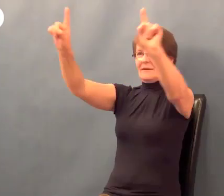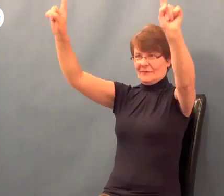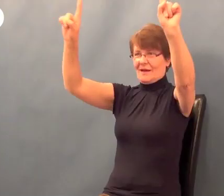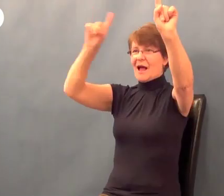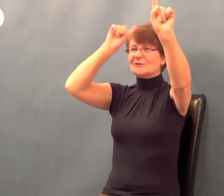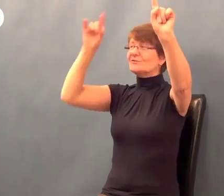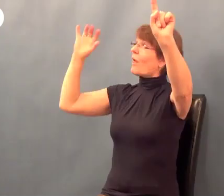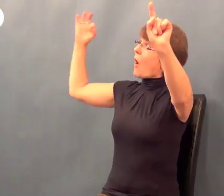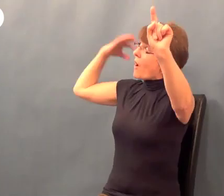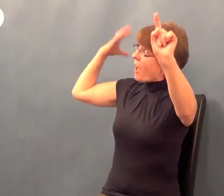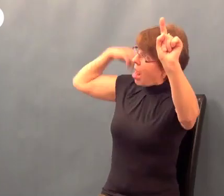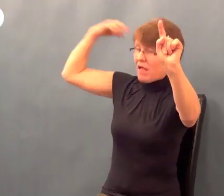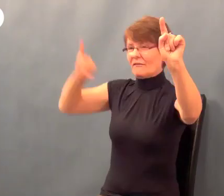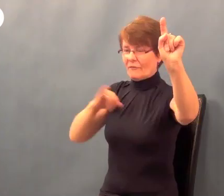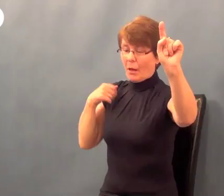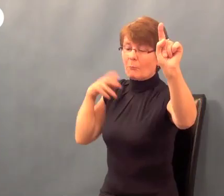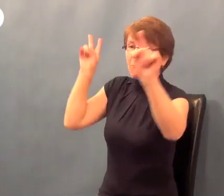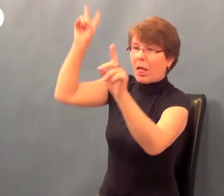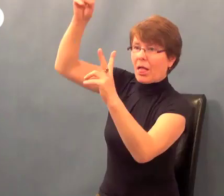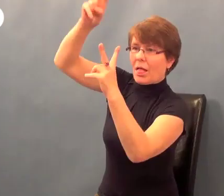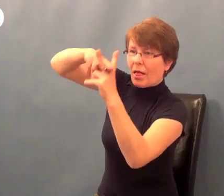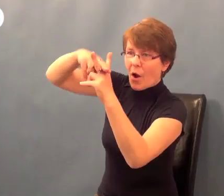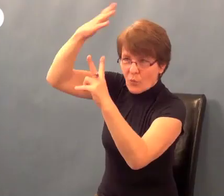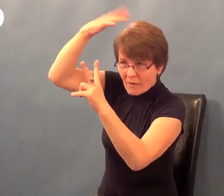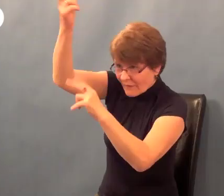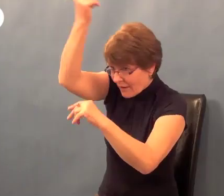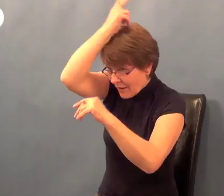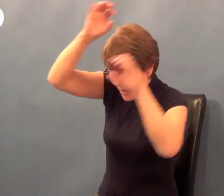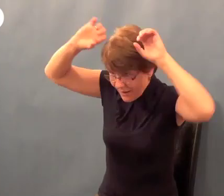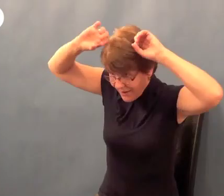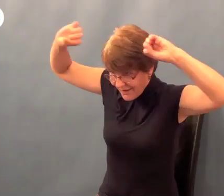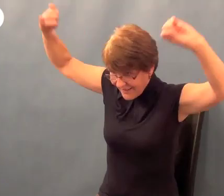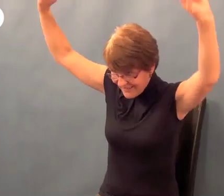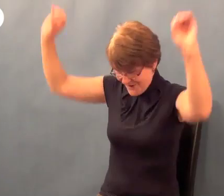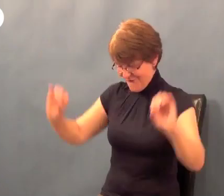Chciał ukryć się przed osami, oparł się o poroże a okazało się, że leży okrakiem na rogach jelenia.